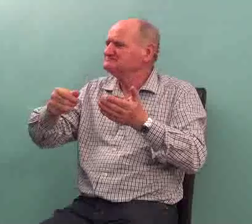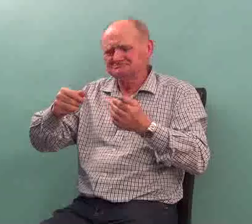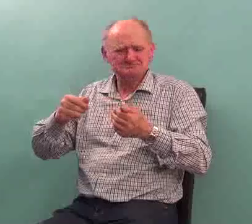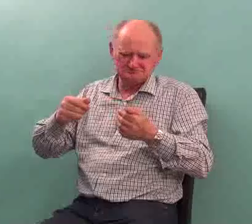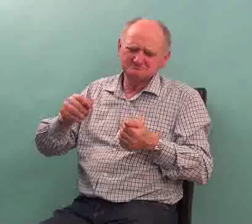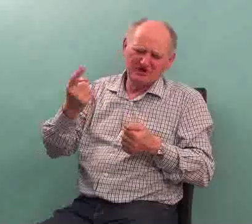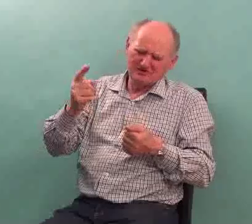Jeden.